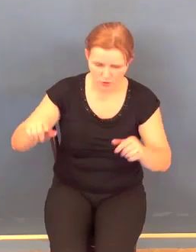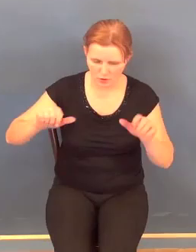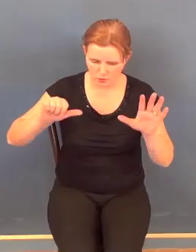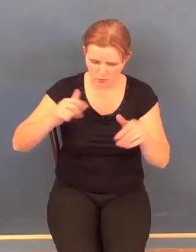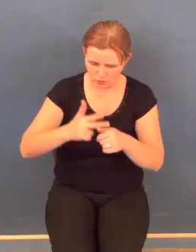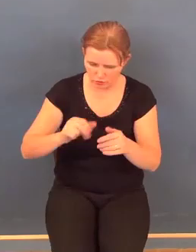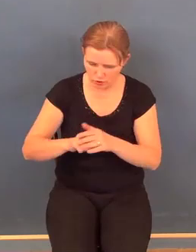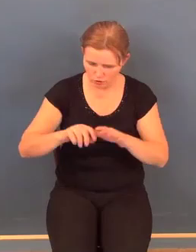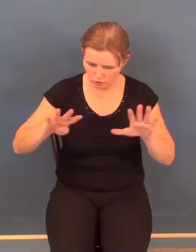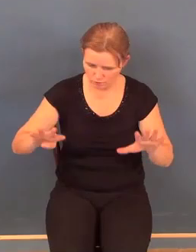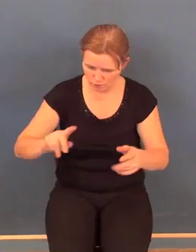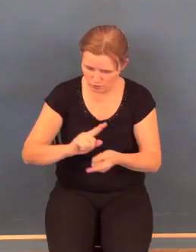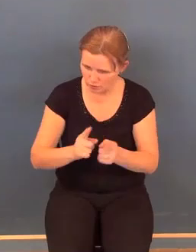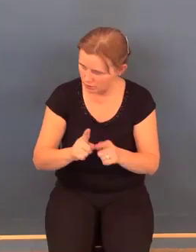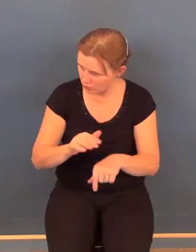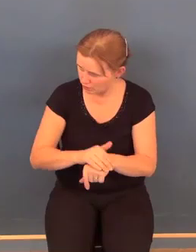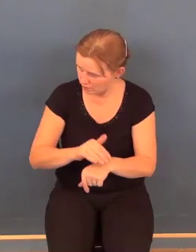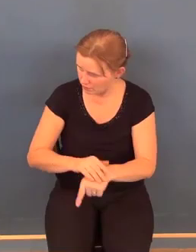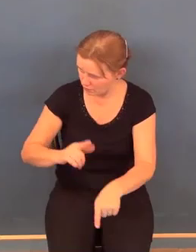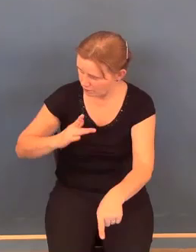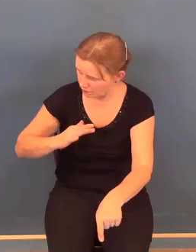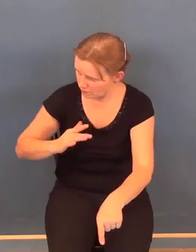Od szóstej trzydzieści do dziewiątej mam spotkanie z koleżanką.